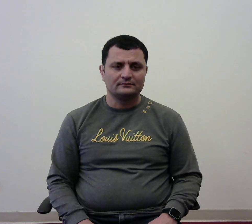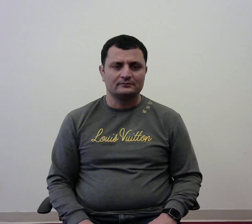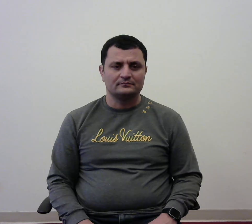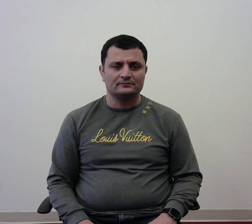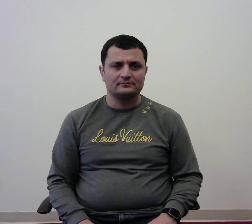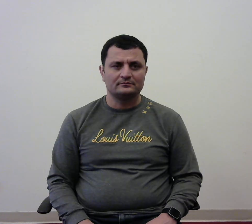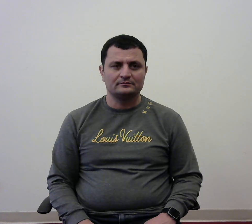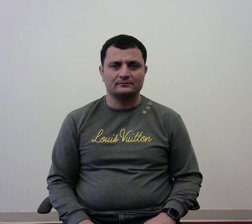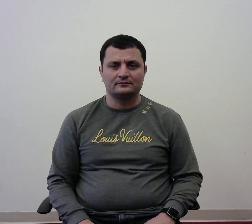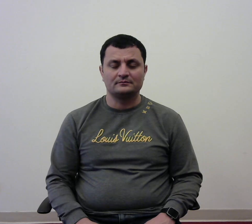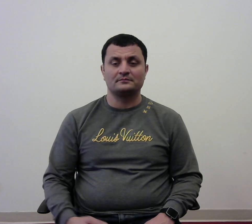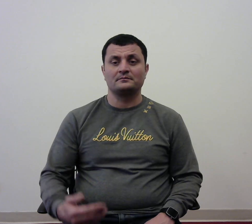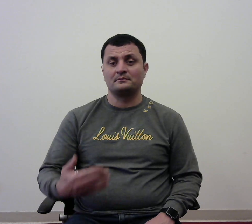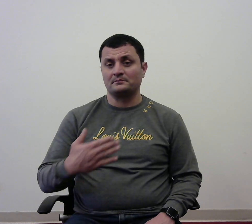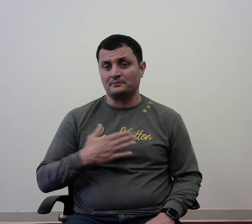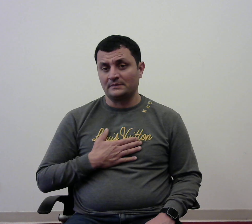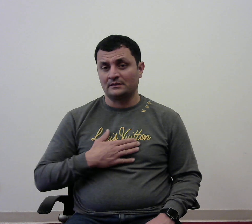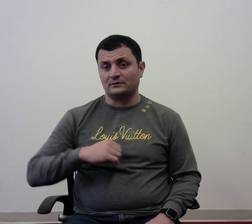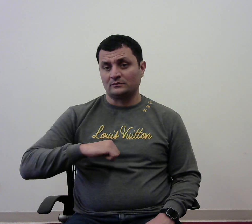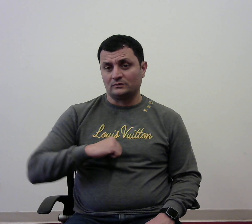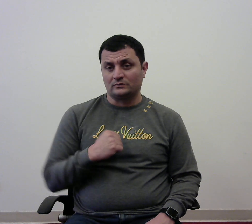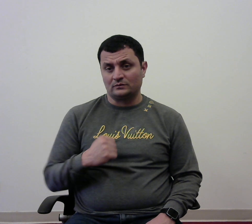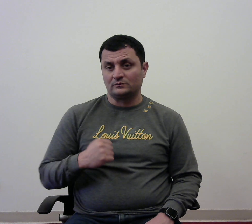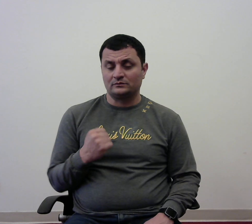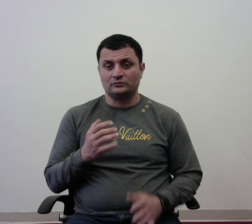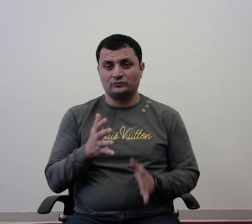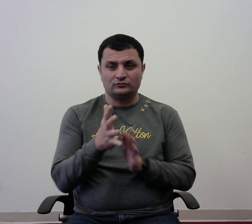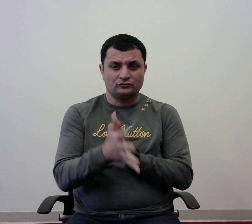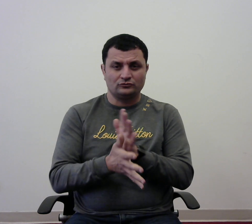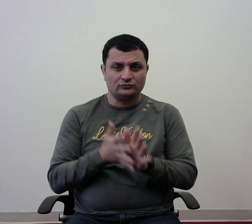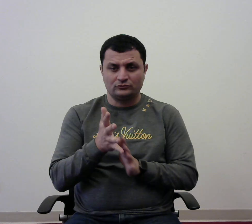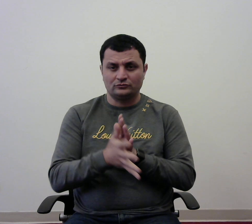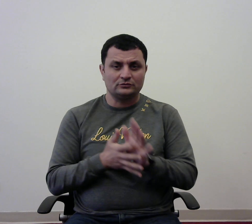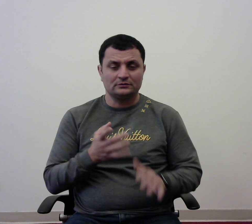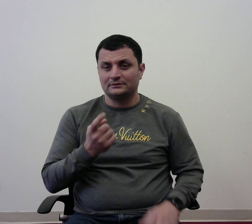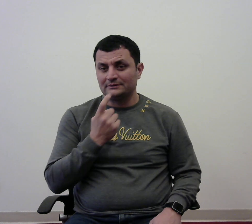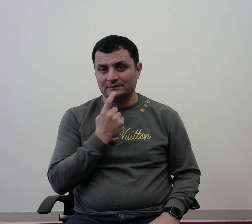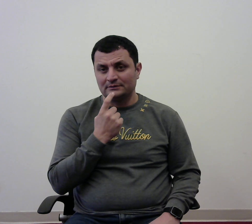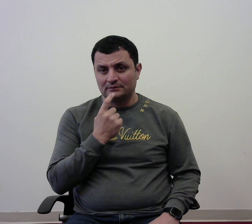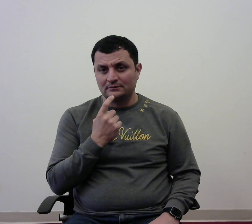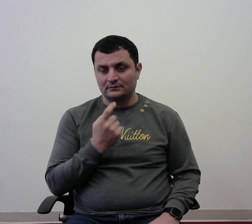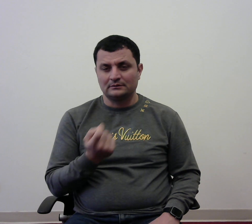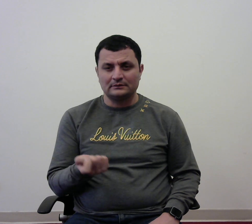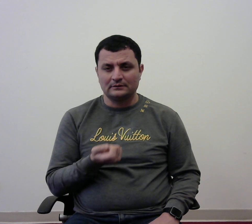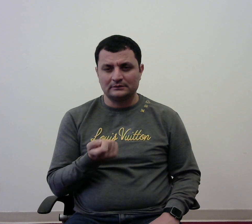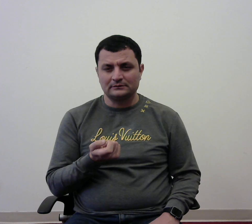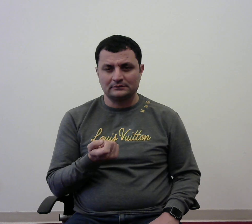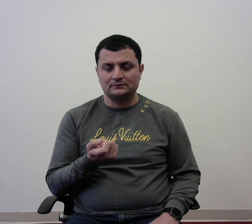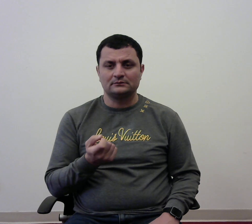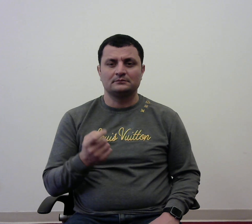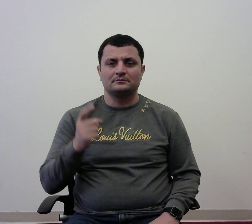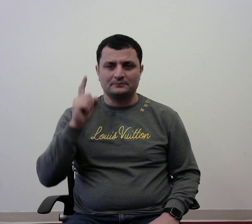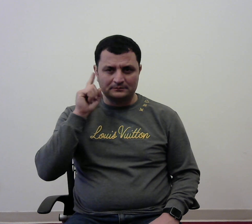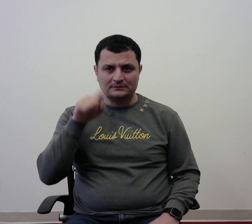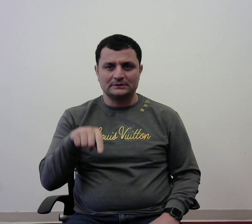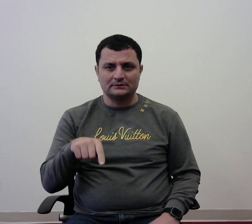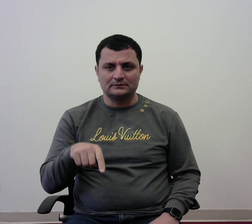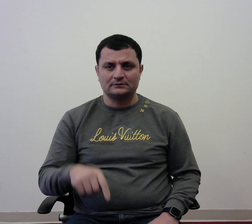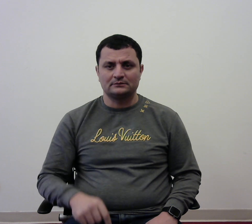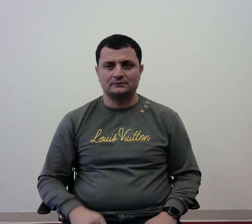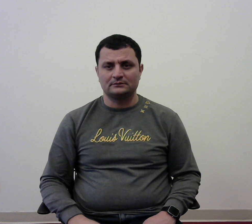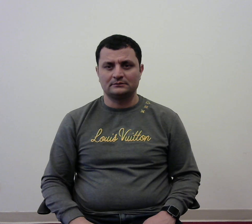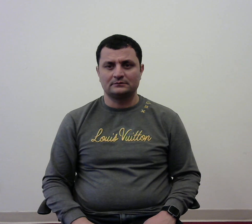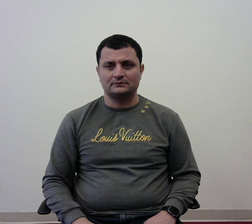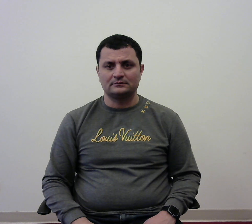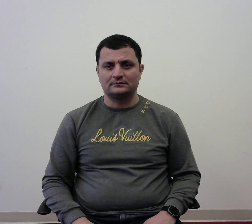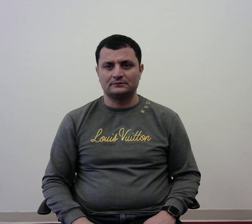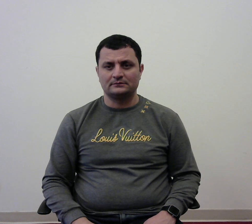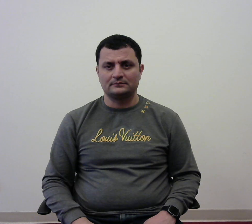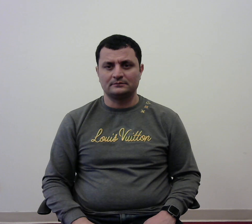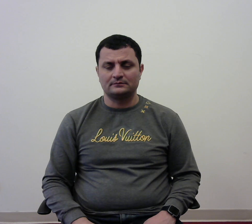Mənim dostum jest dilini azca bilir